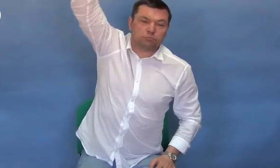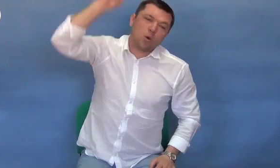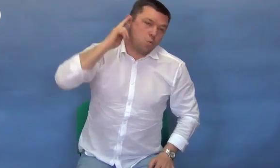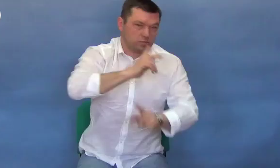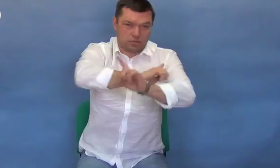Głuchym nie wolno.